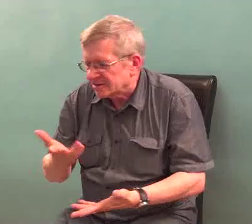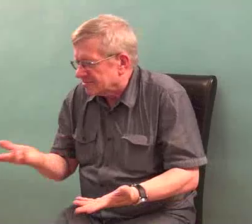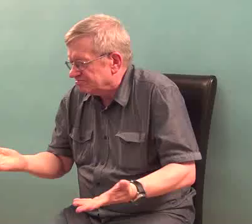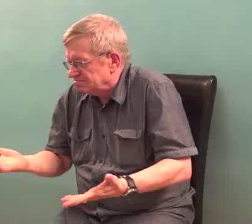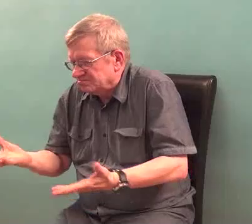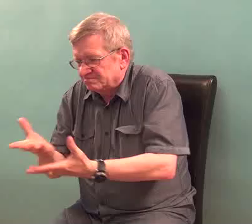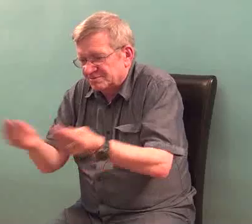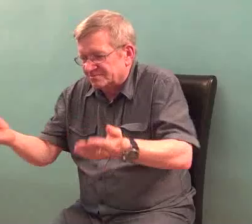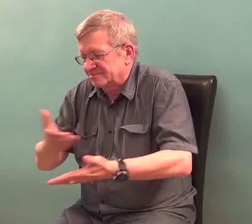Zniknęła, nie ma jej.